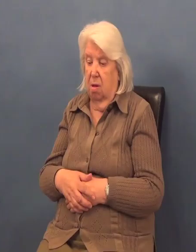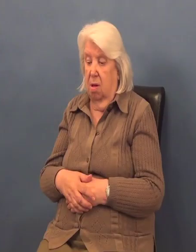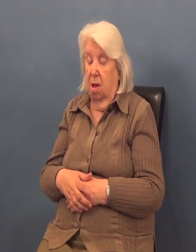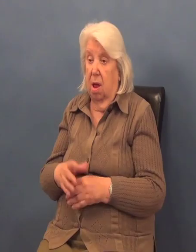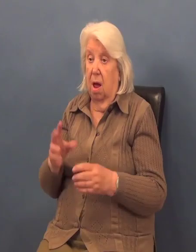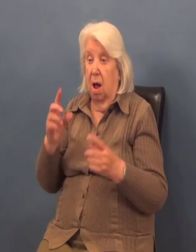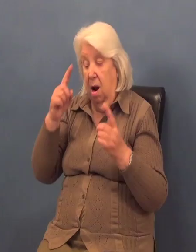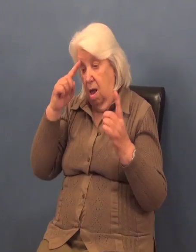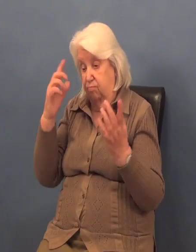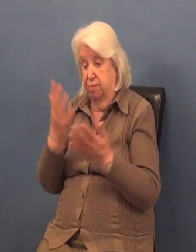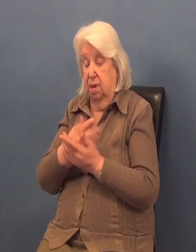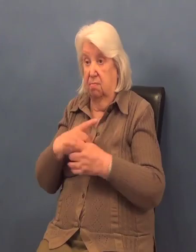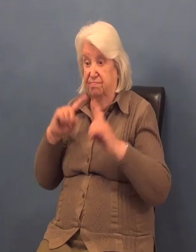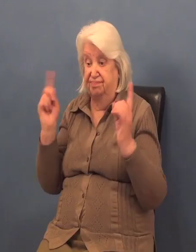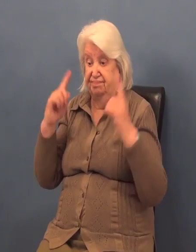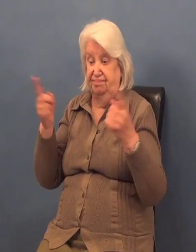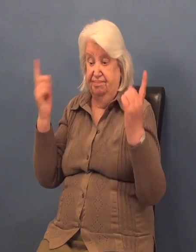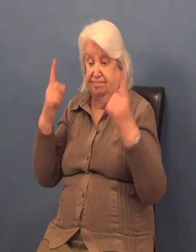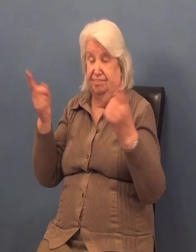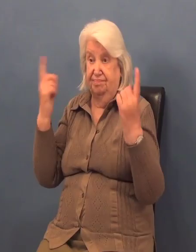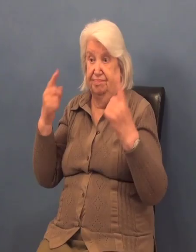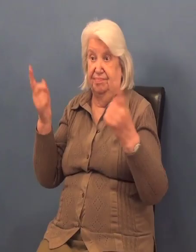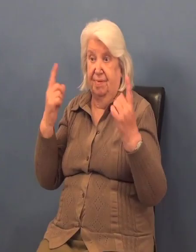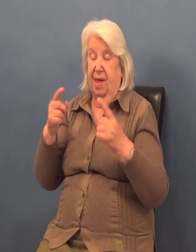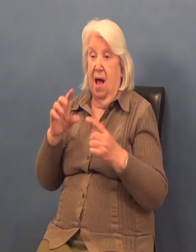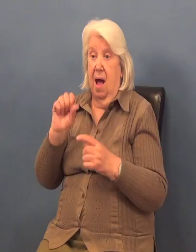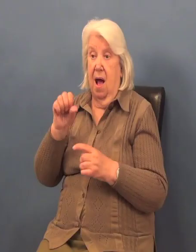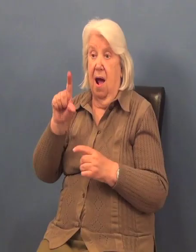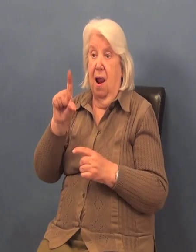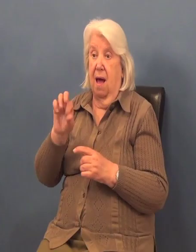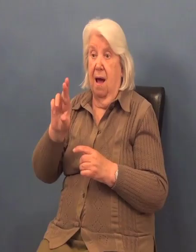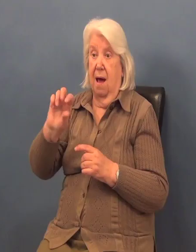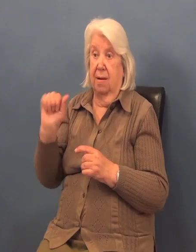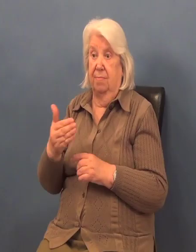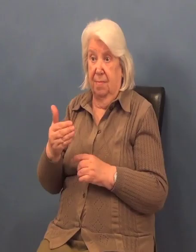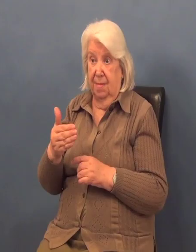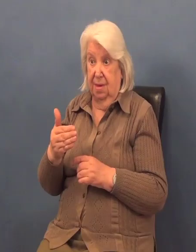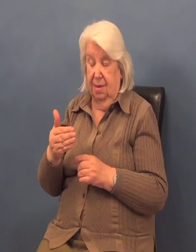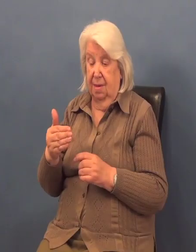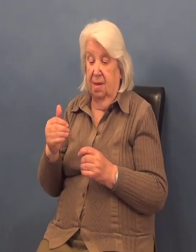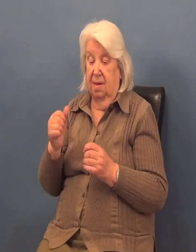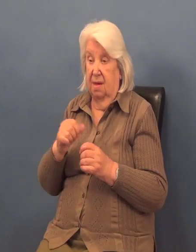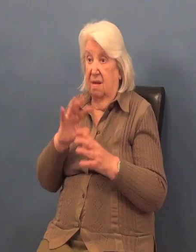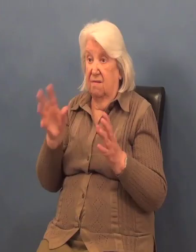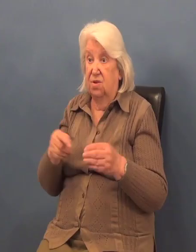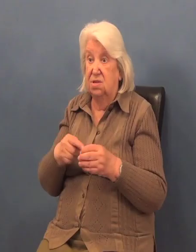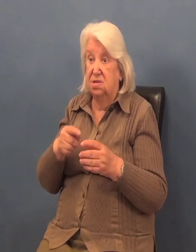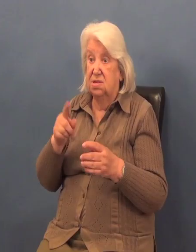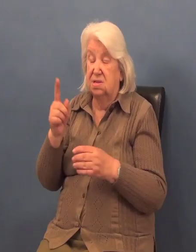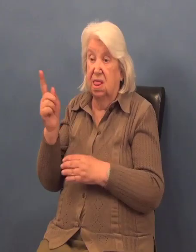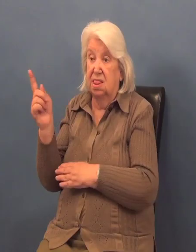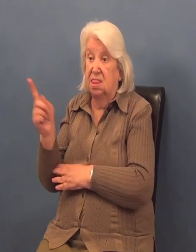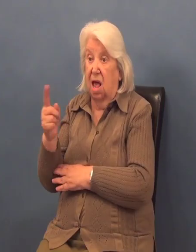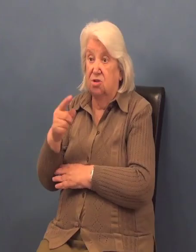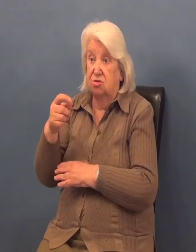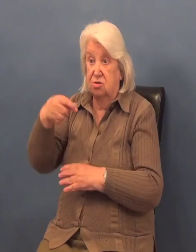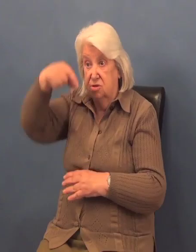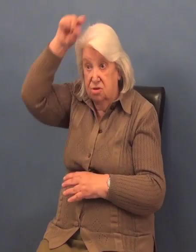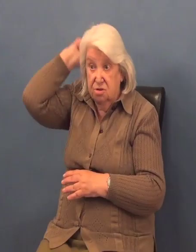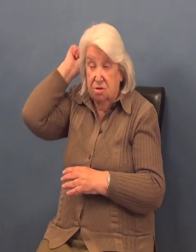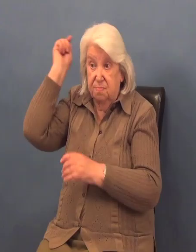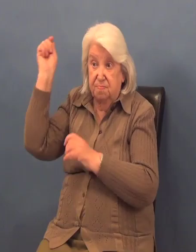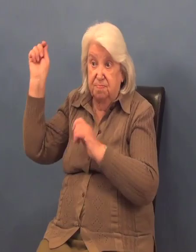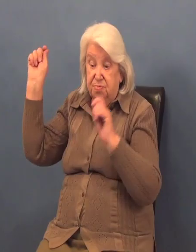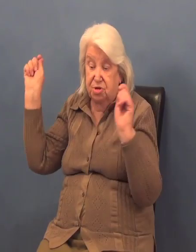Nagle włączył się alarm. Wszyscy strażacy przyjechali.